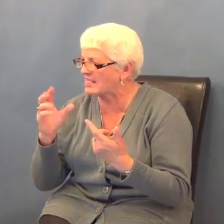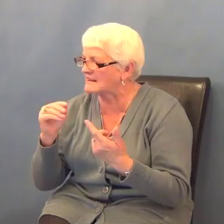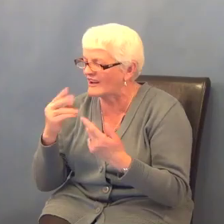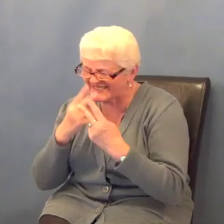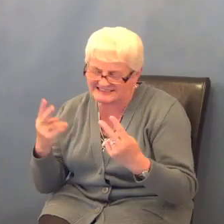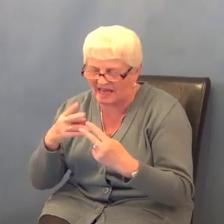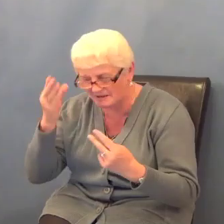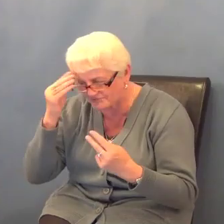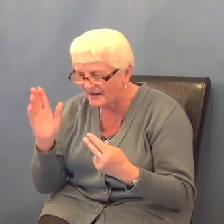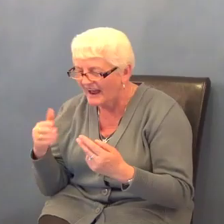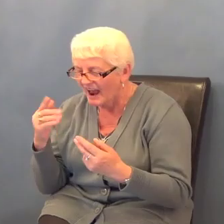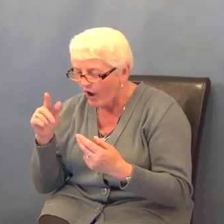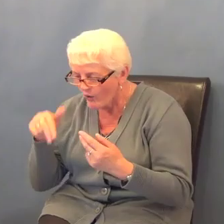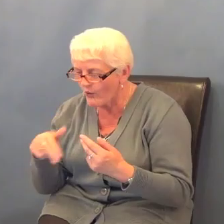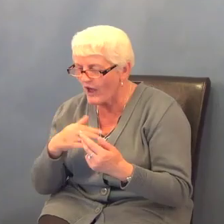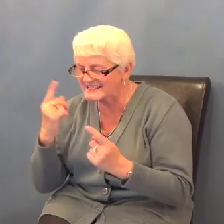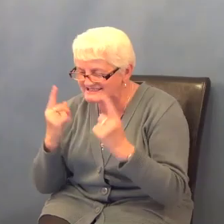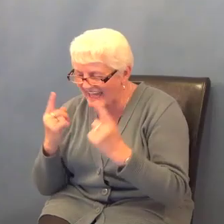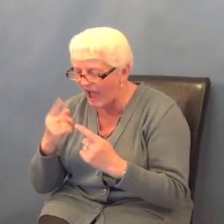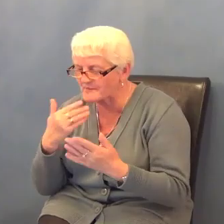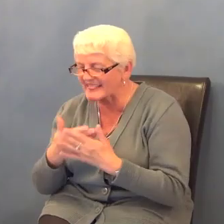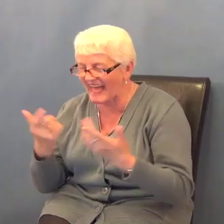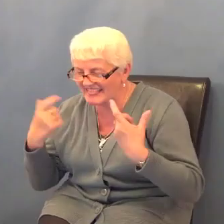No tak, wizyta, zapomniałam, u działki na wsi.